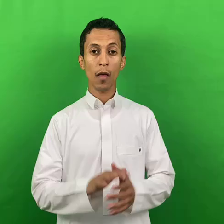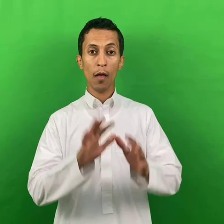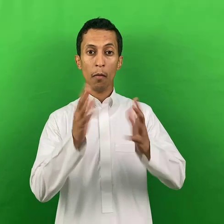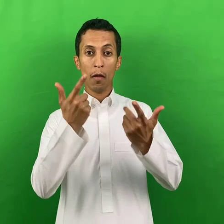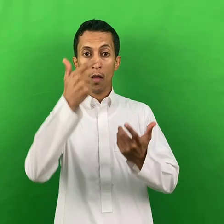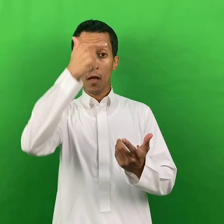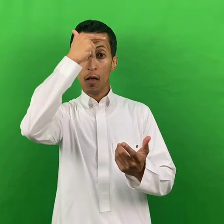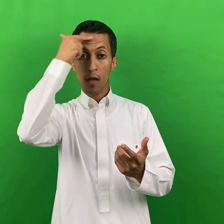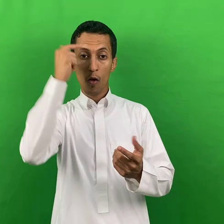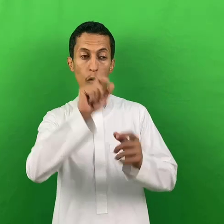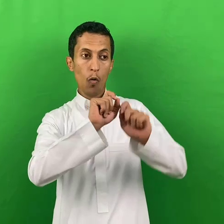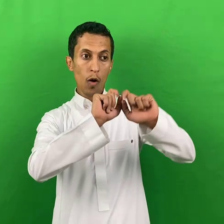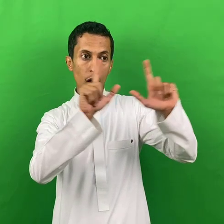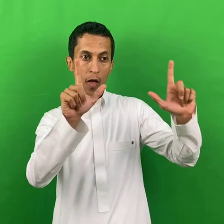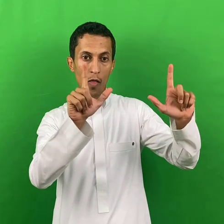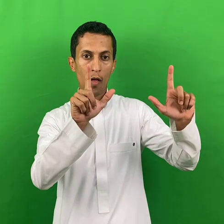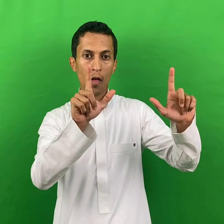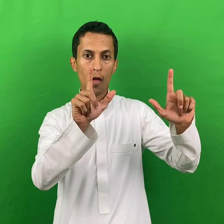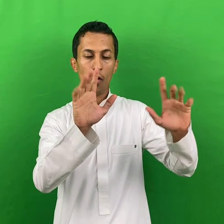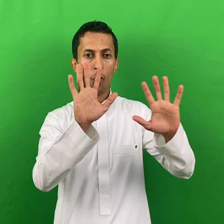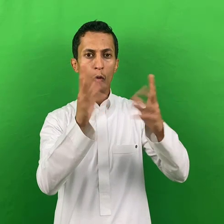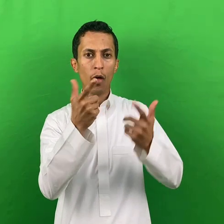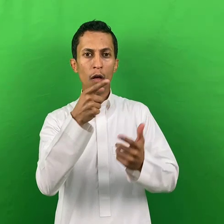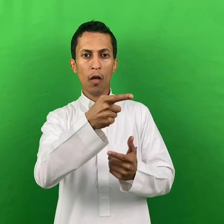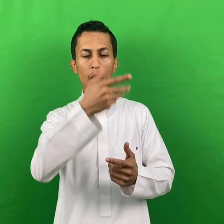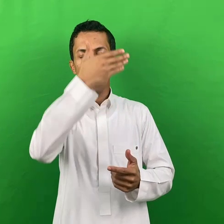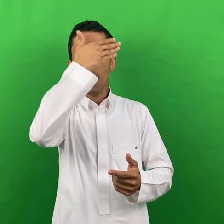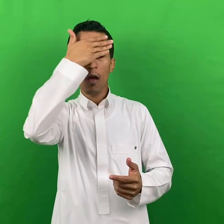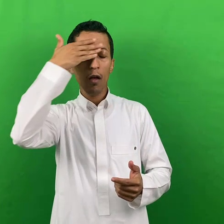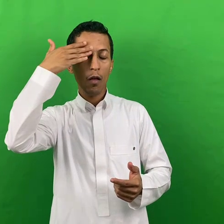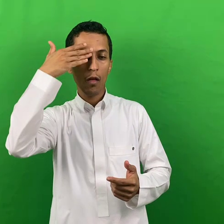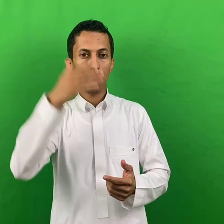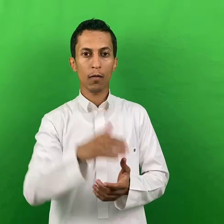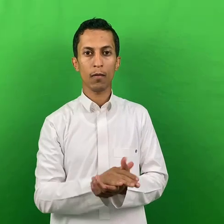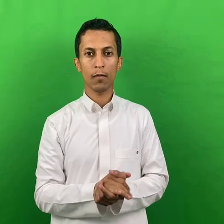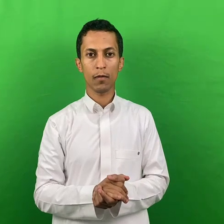ما ظهر منها وما بطن